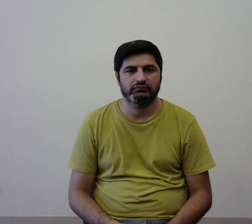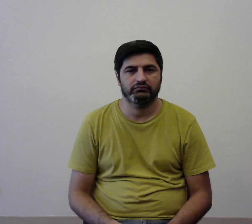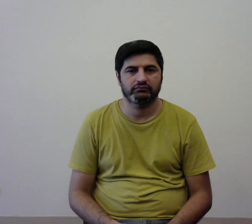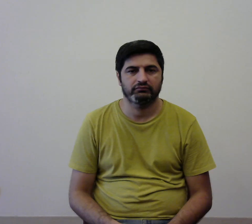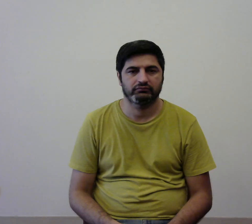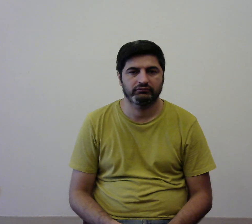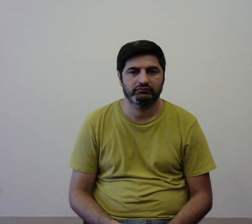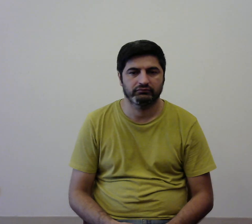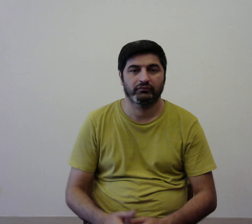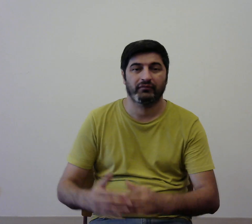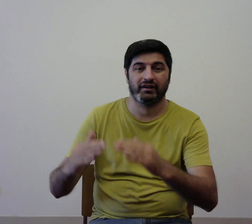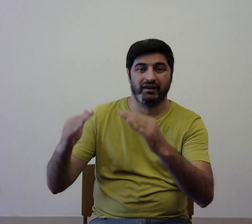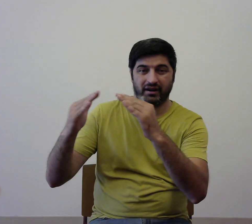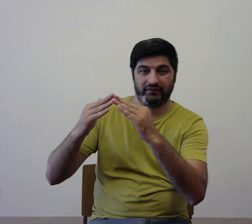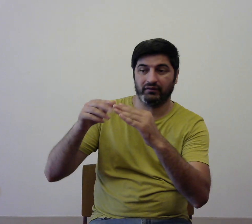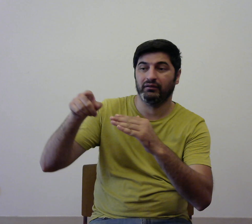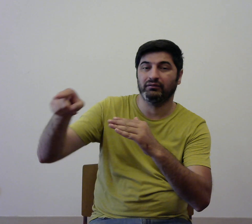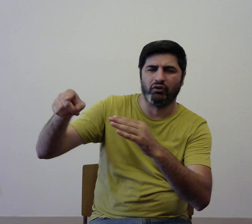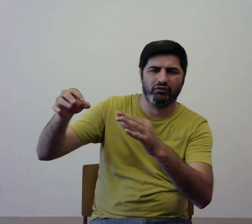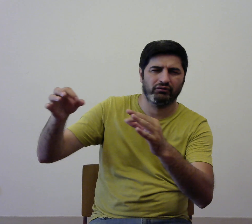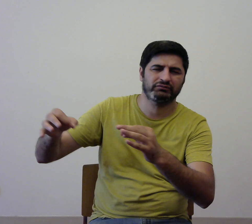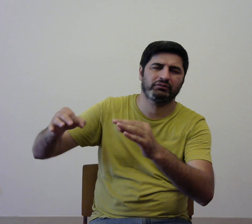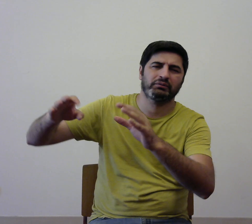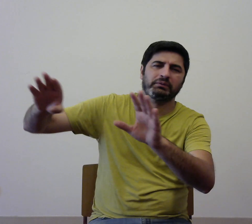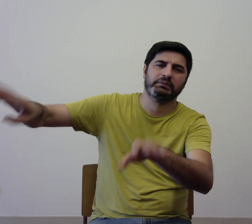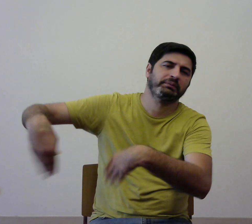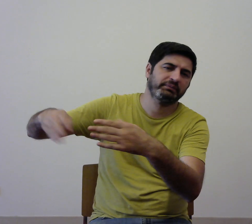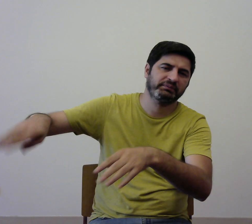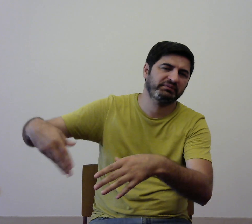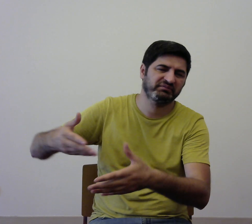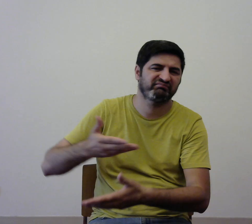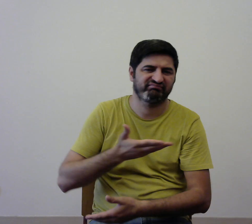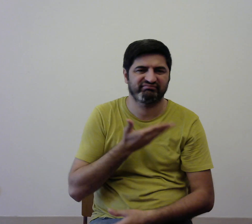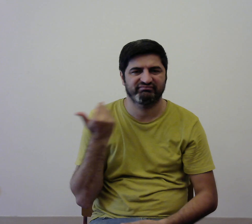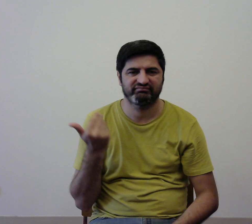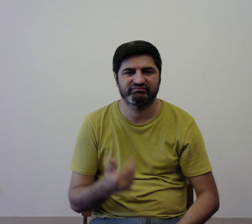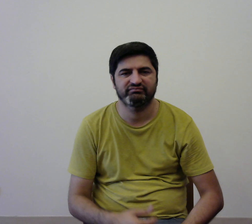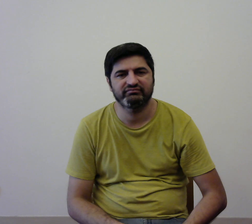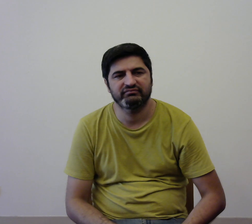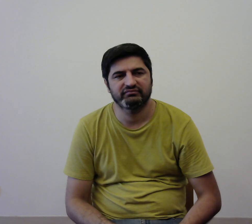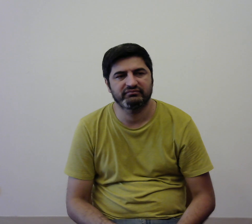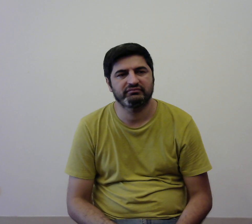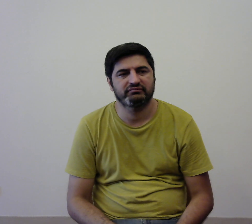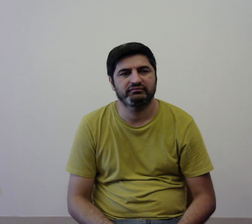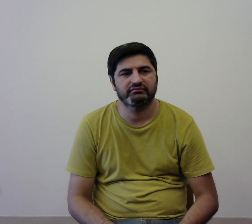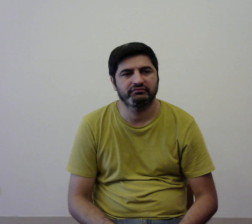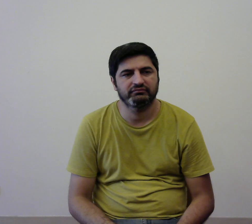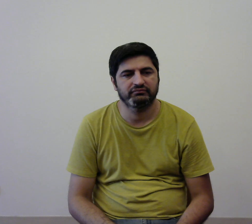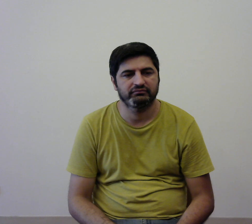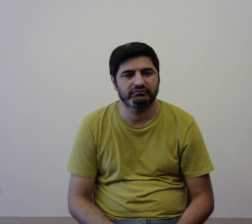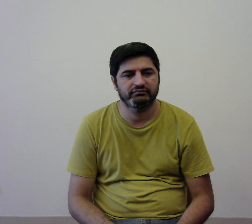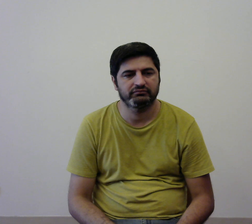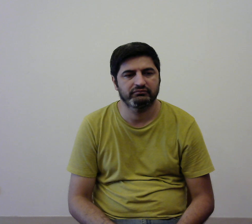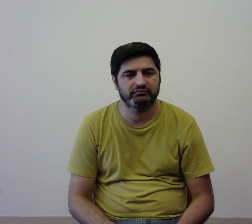Evdə heç kəs yoxdur